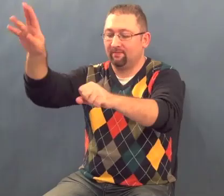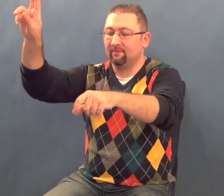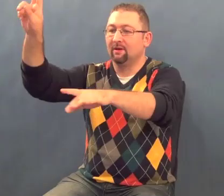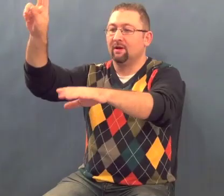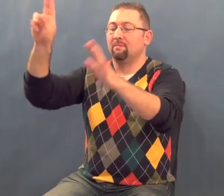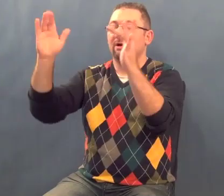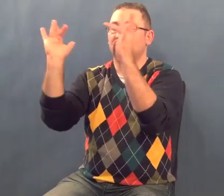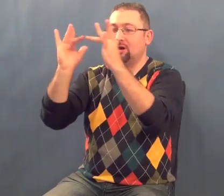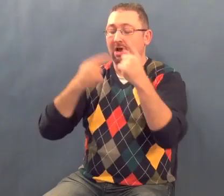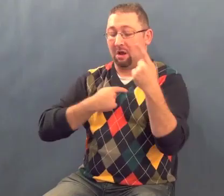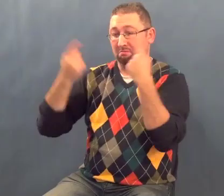Masz rację.